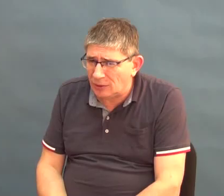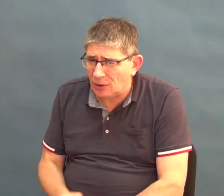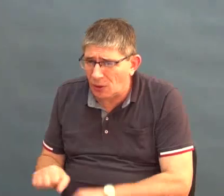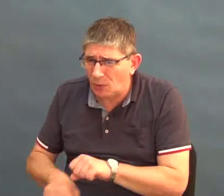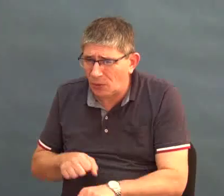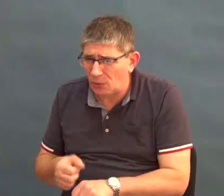Rower?